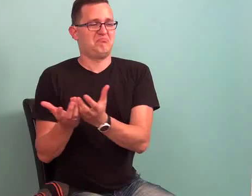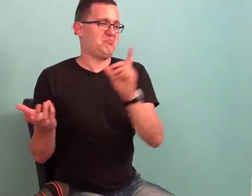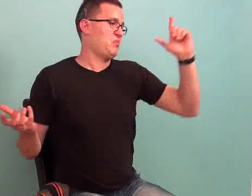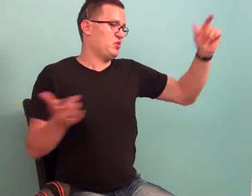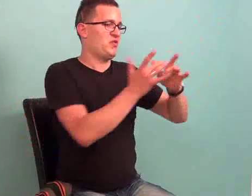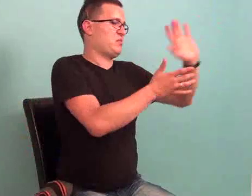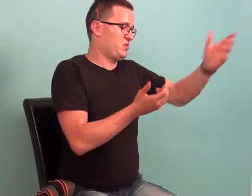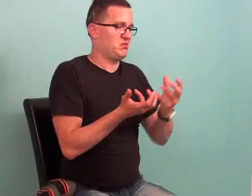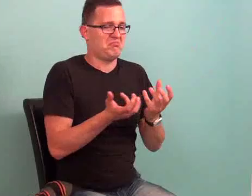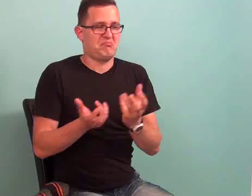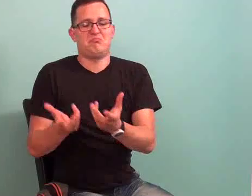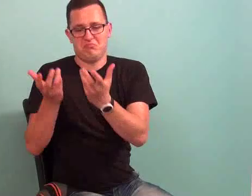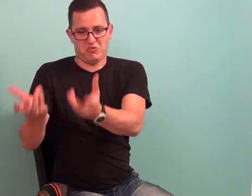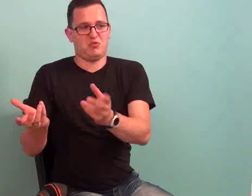Chłopcy wzięli gruszki, a rowerzysta gdzieś poszedł.